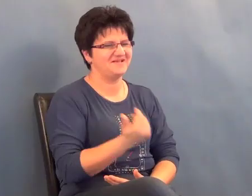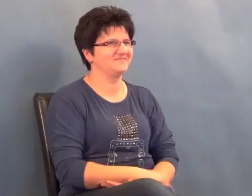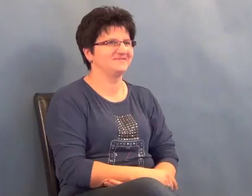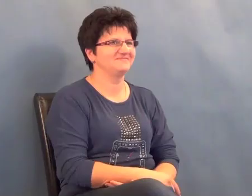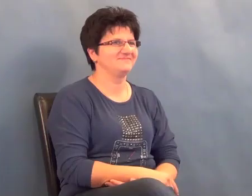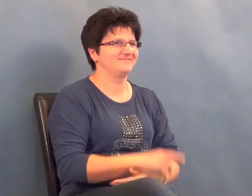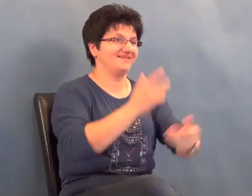Ja nie wiem.